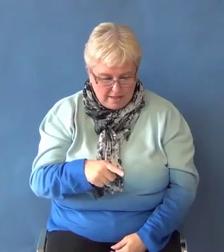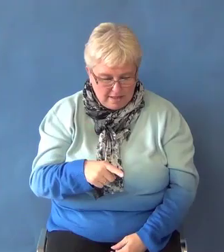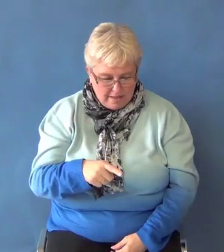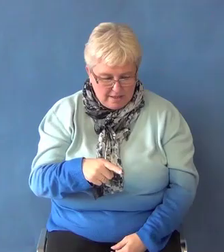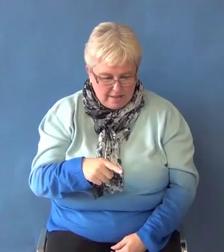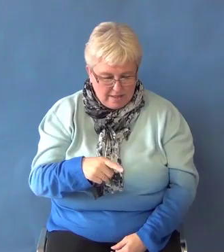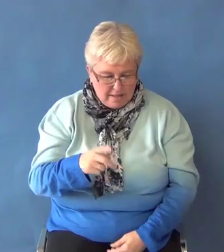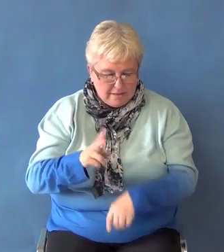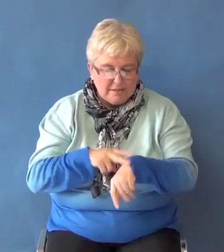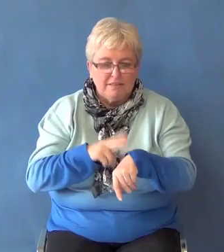Jeden.